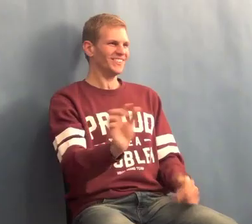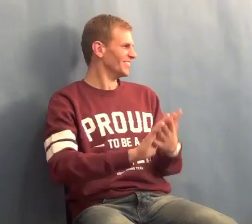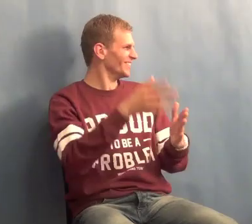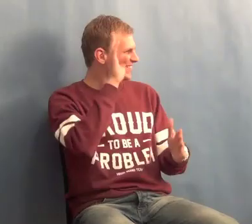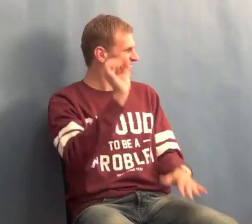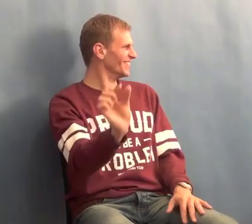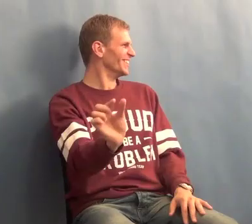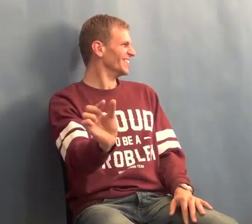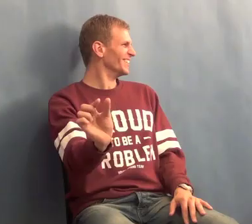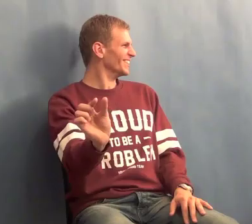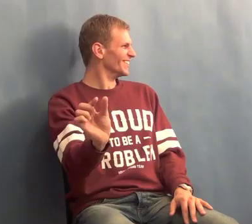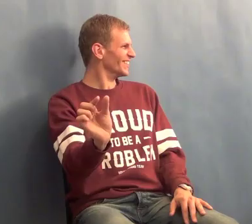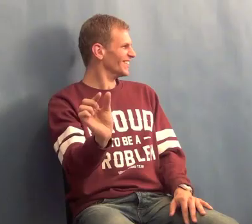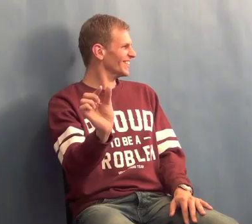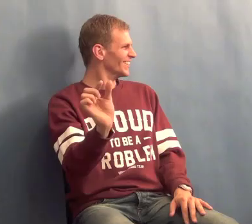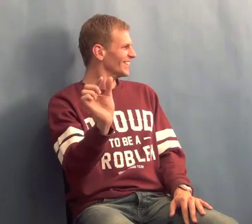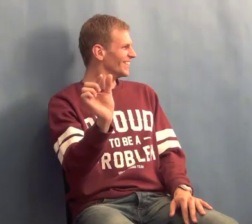Taki fragmencik został.